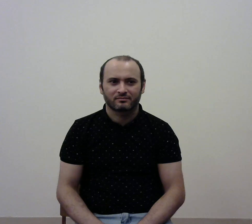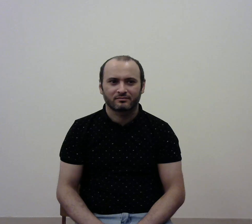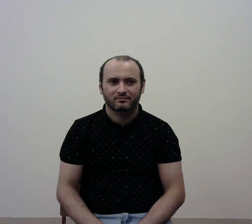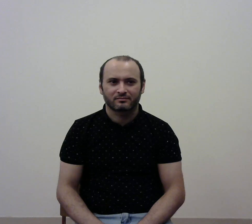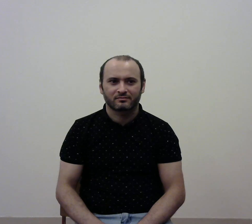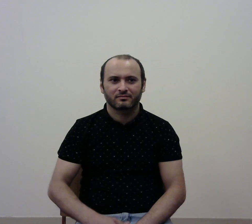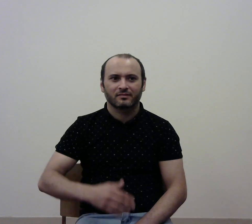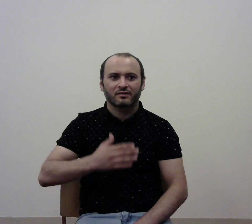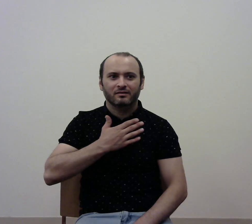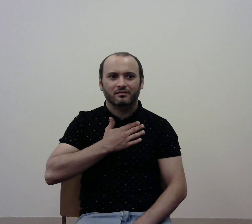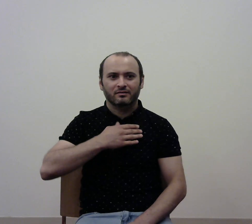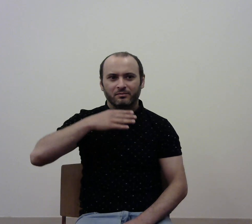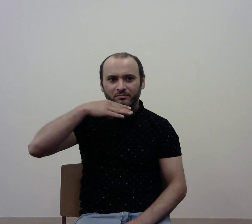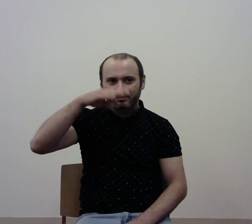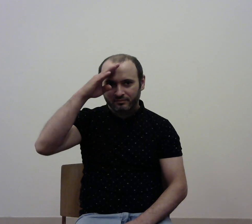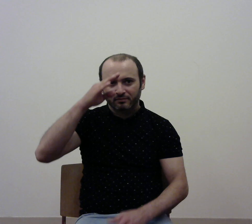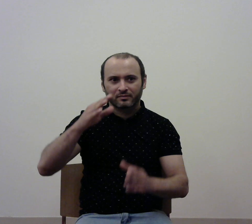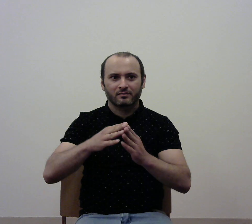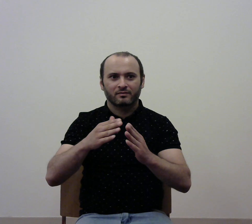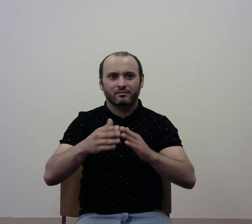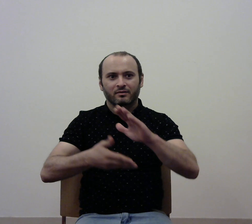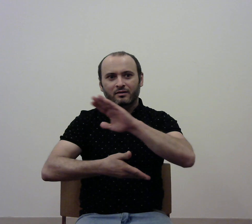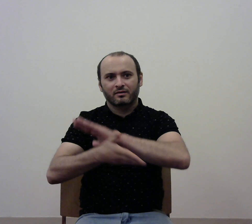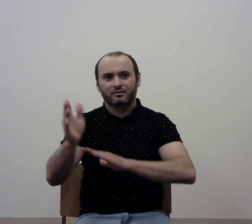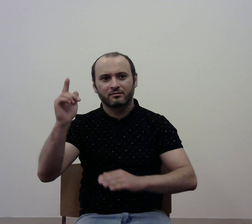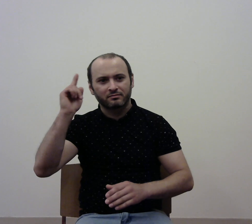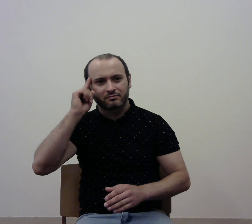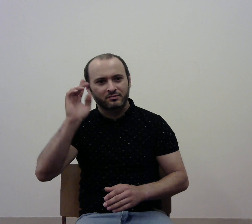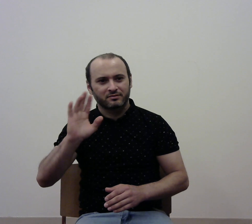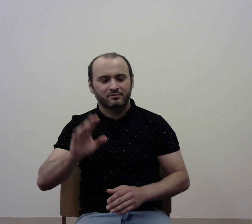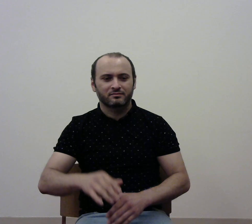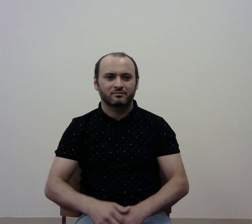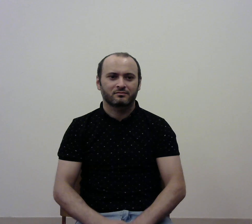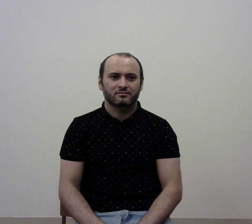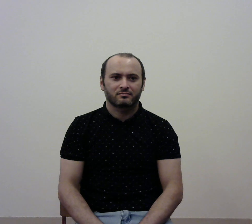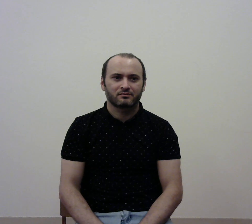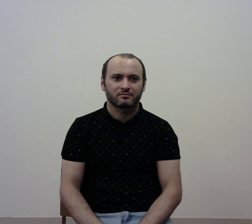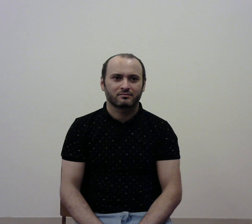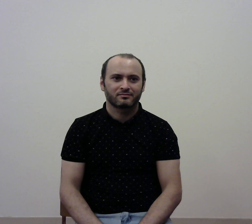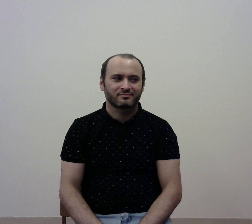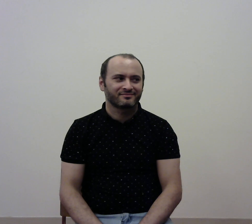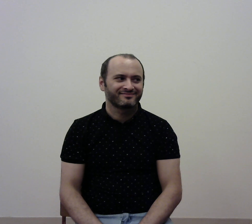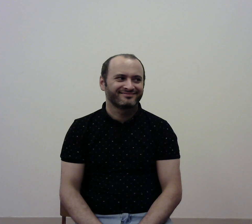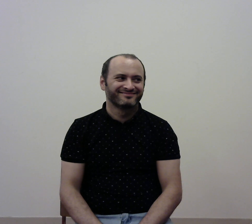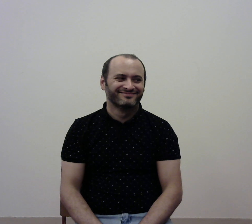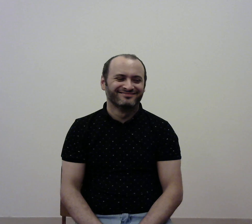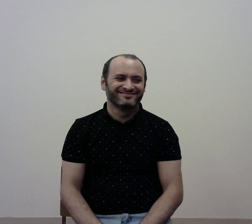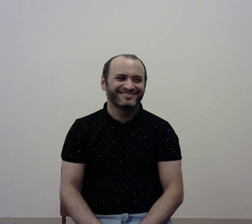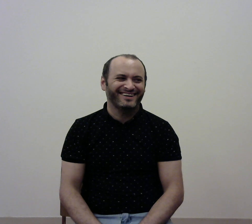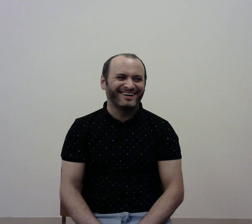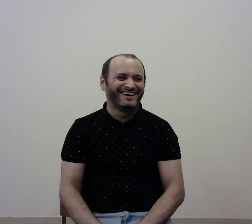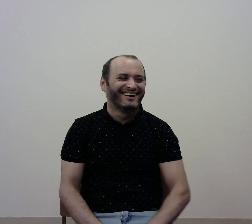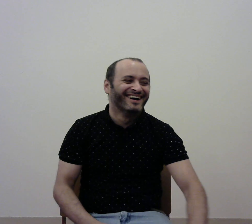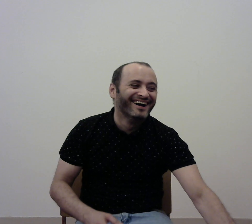Mənim atam evdən çıxa bilmir